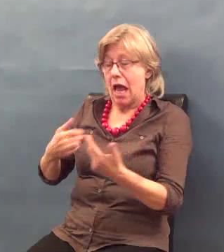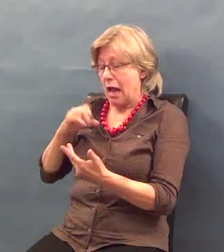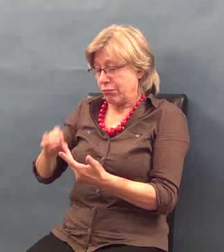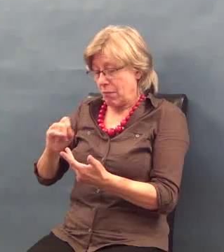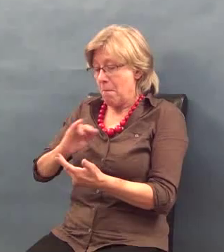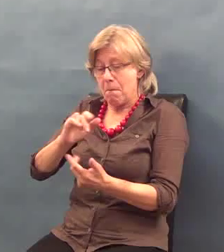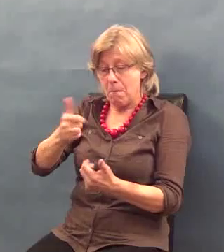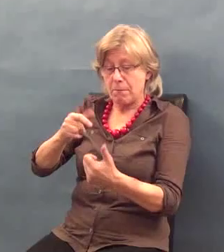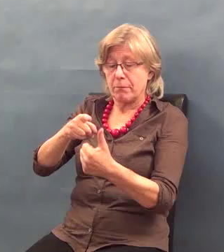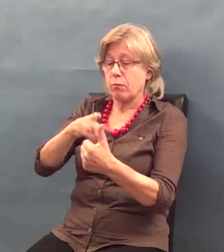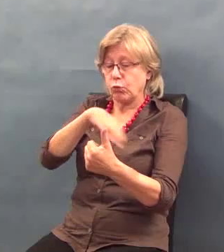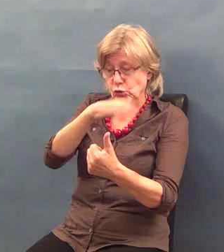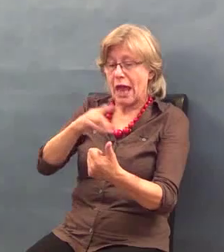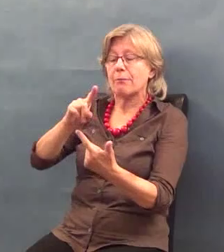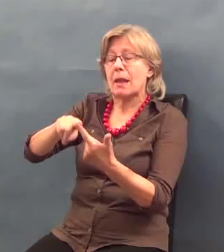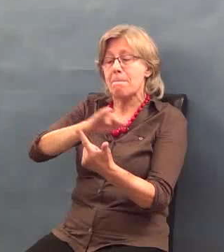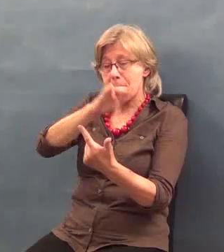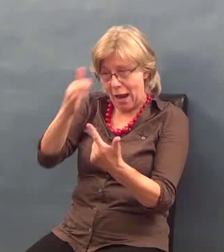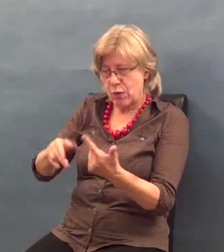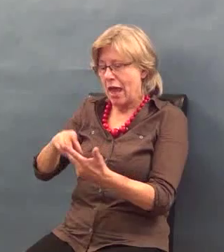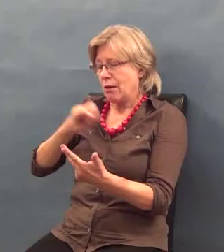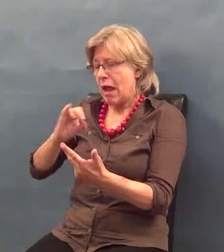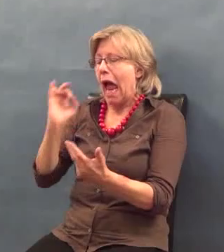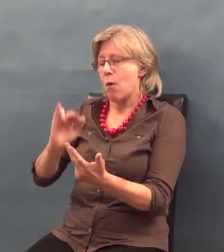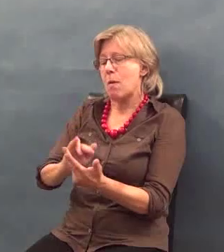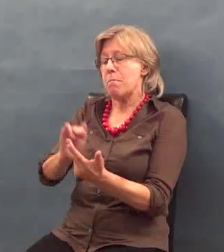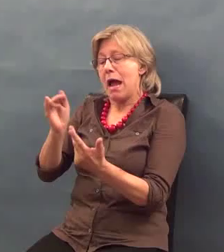Pierwszy jest pusty, drugi jest pełny i trzeci też jest pełny.